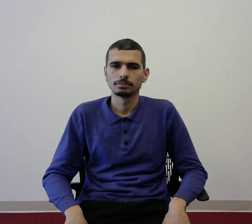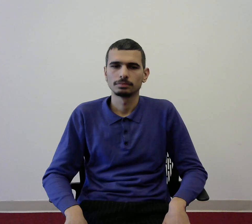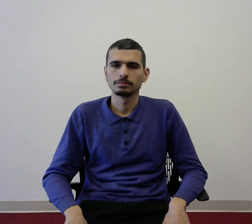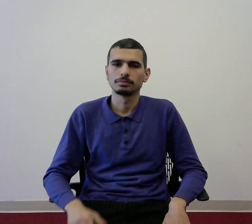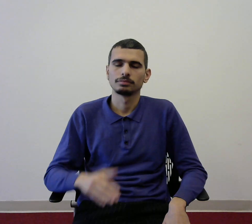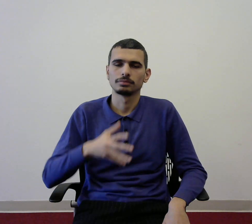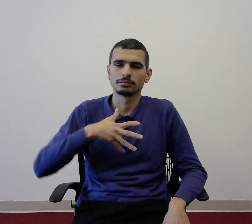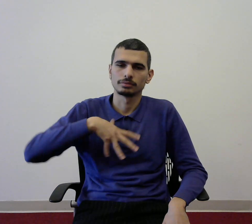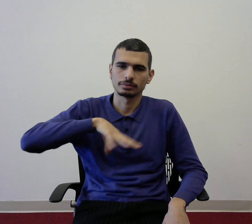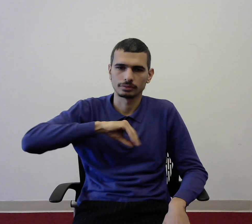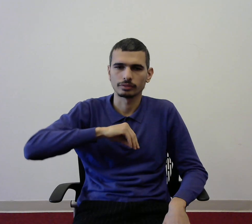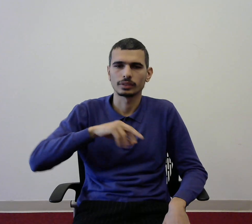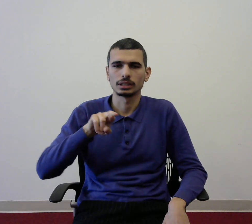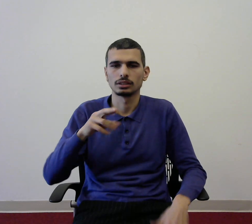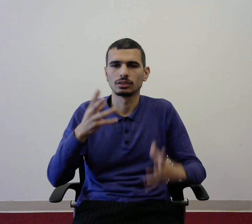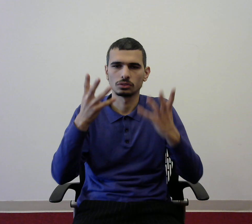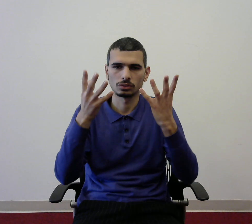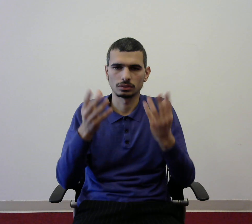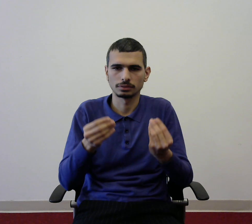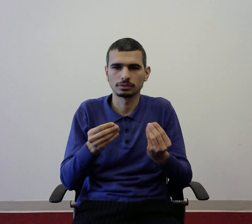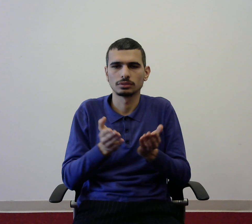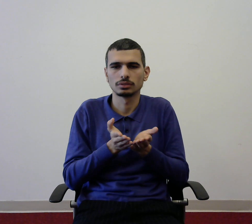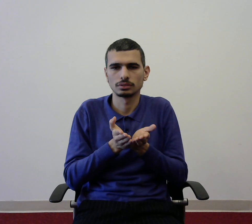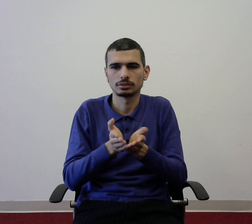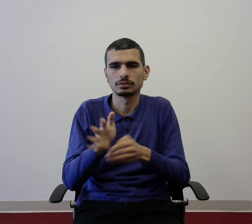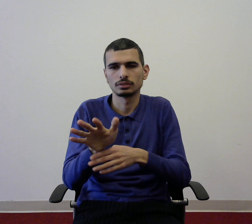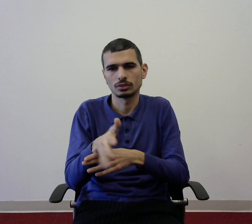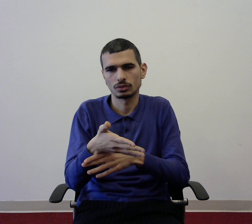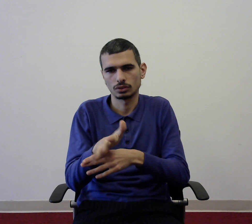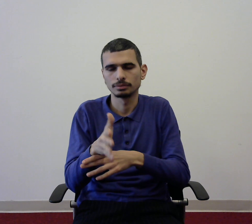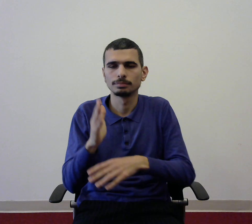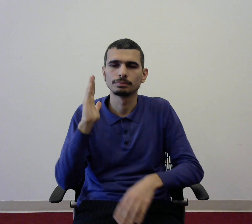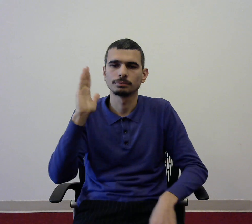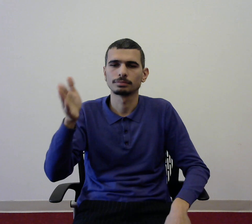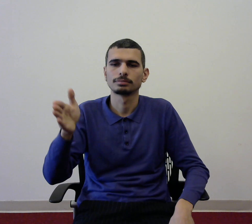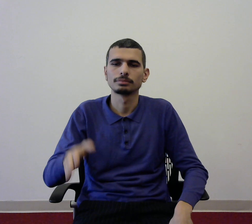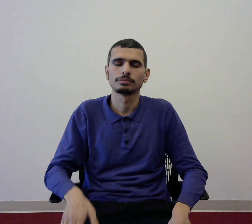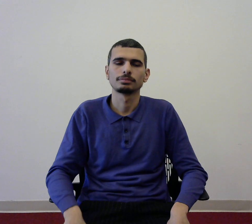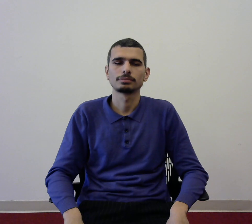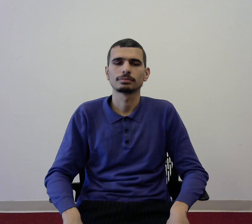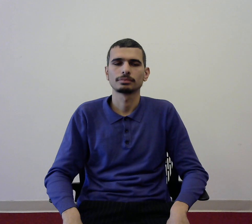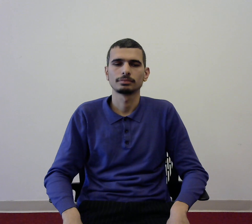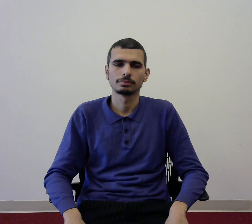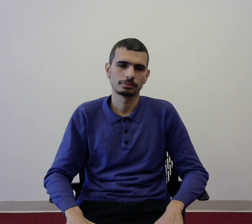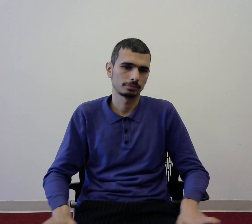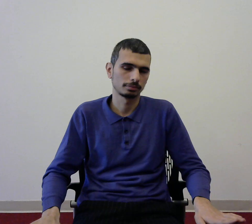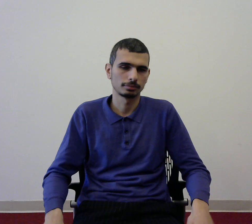Biz cümə günü gəmi gəzintisində olacağıq